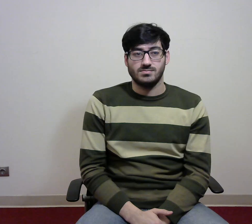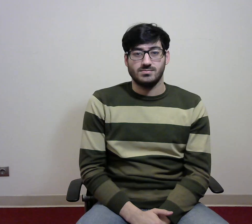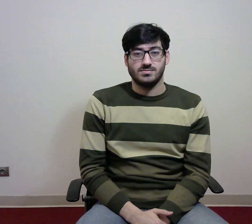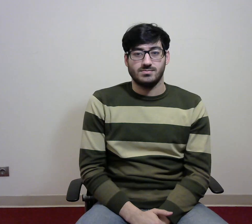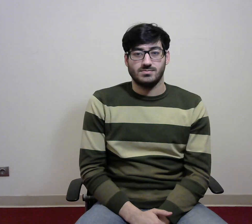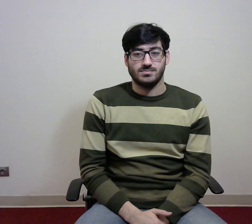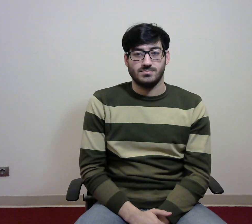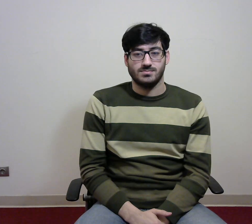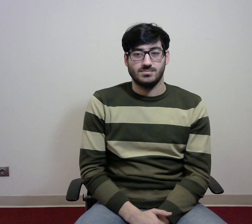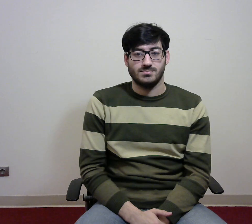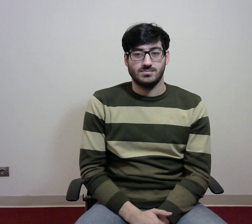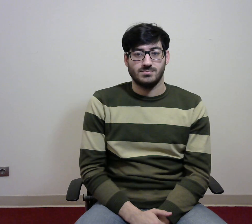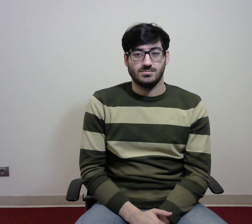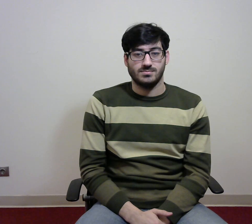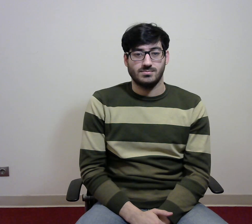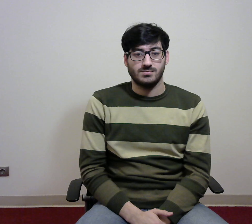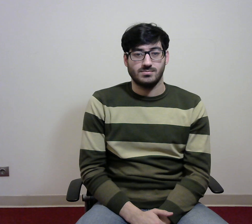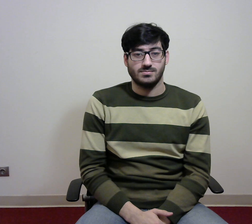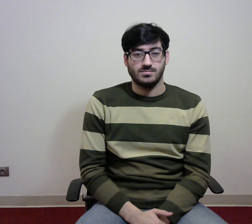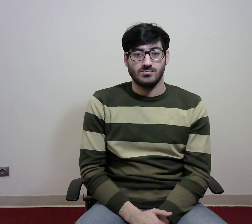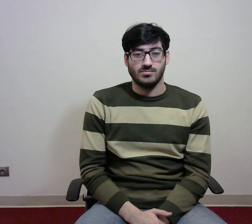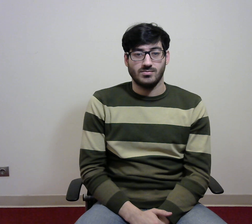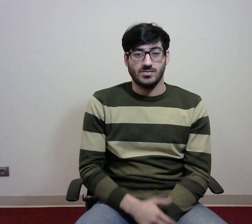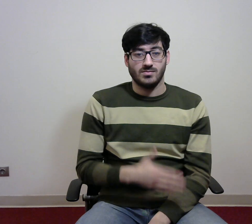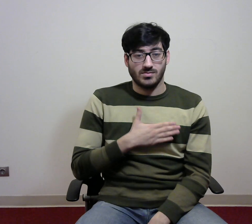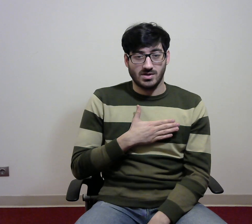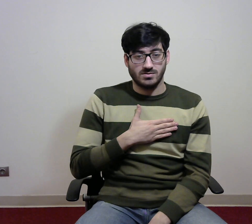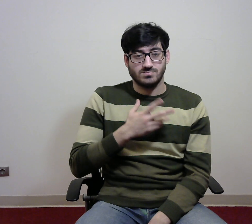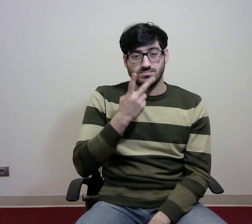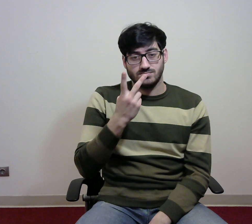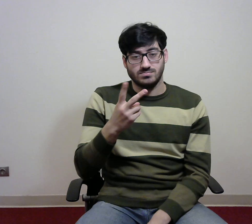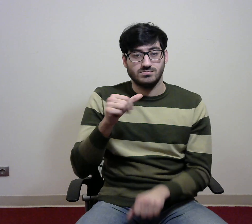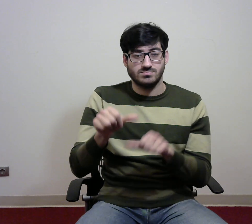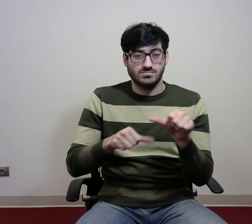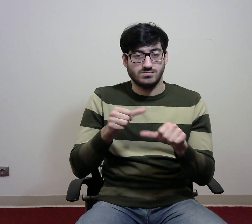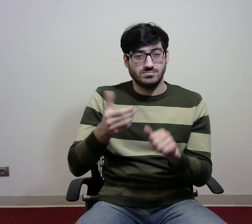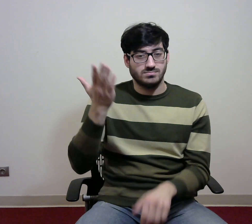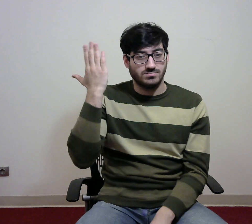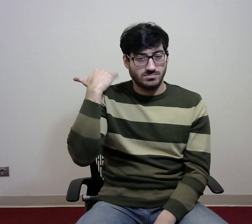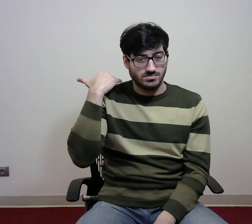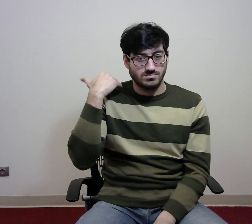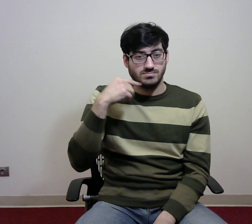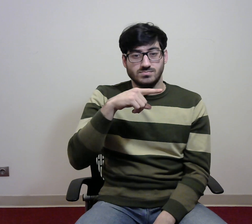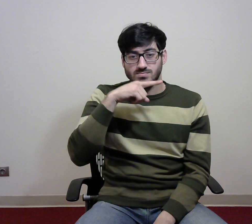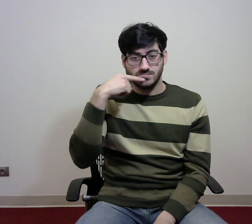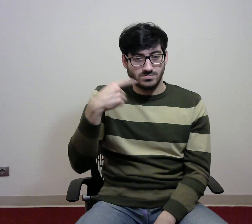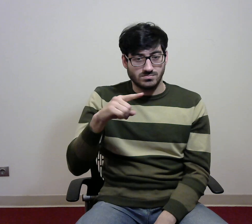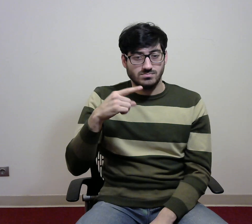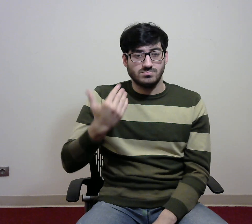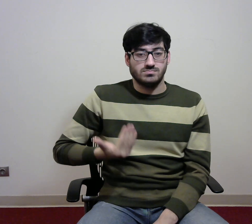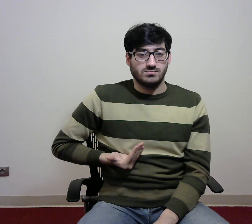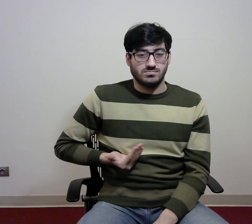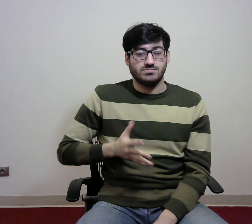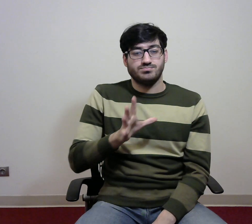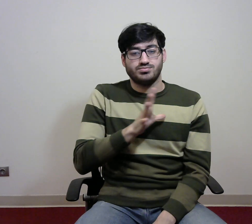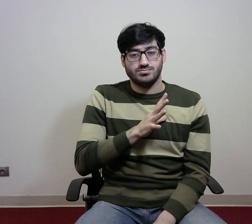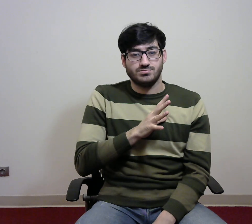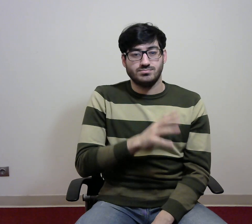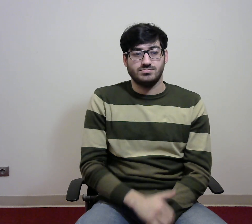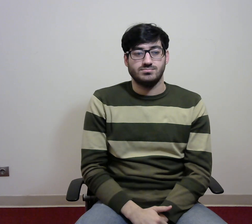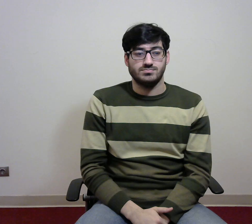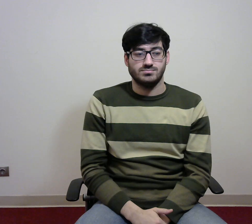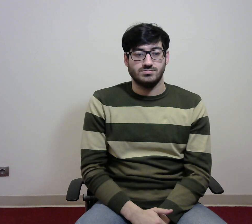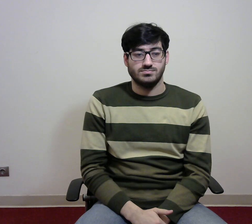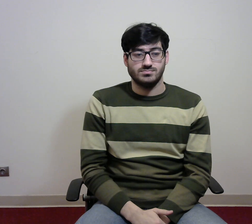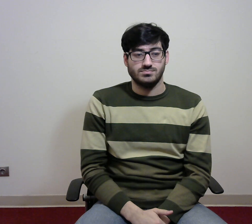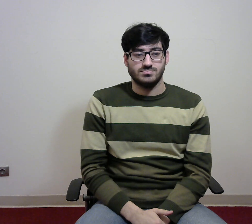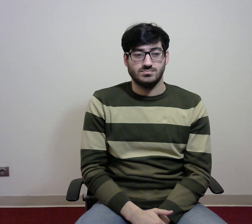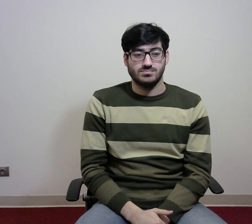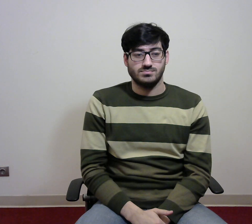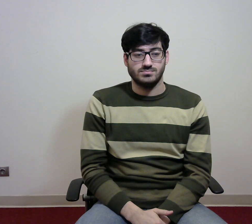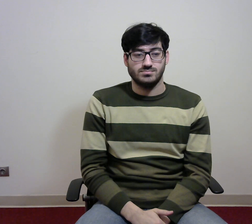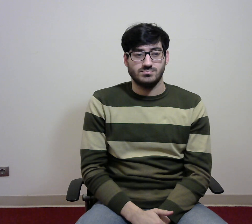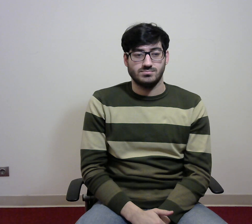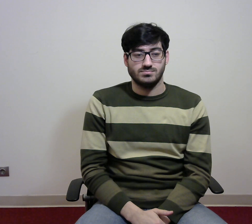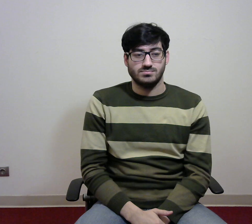Mən iki il öncə Rusiyada yaşayırdım